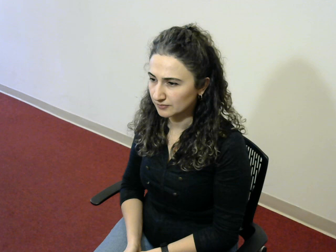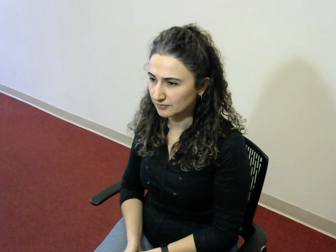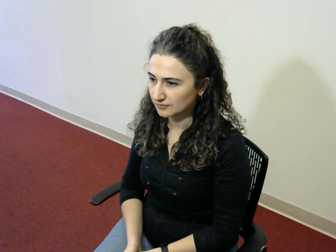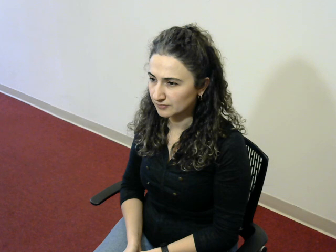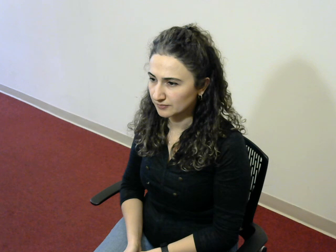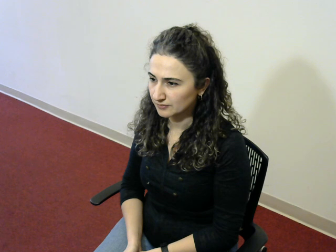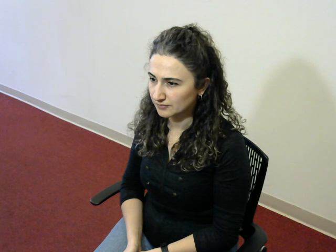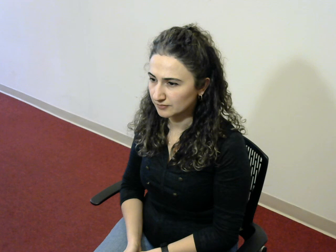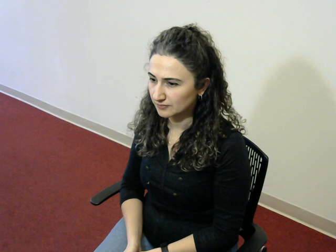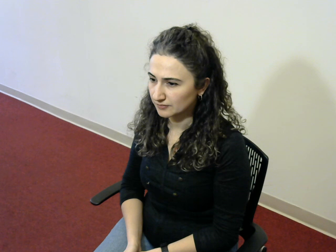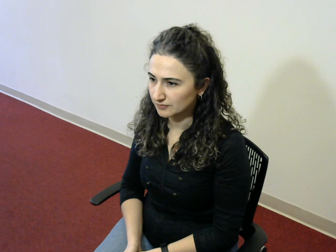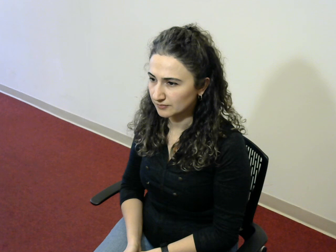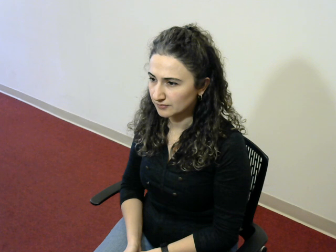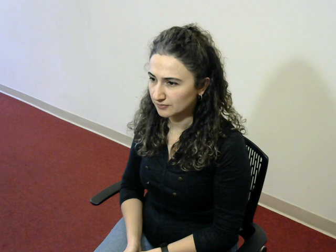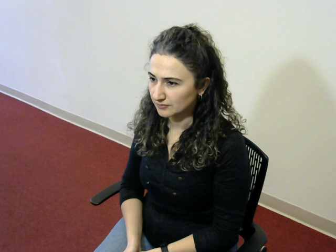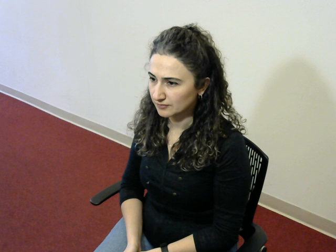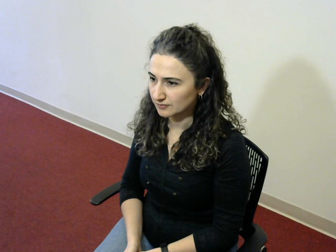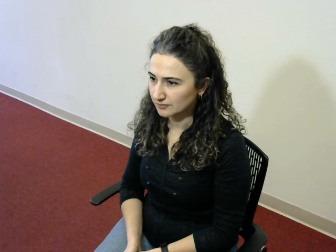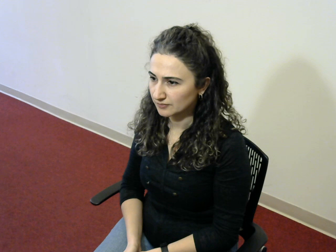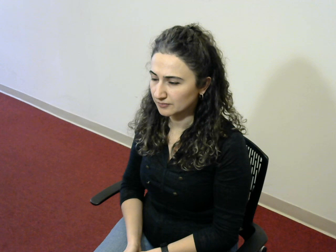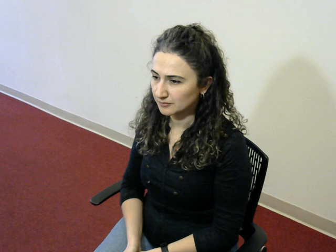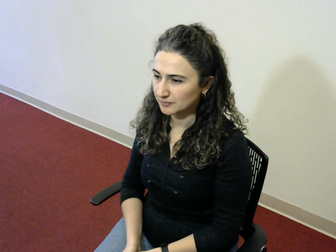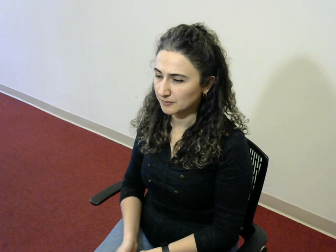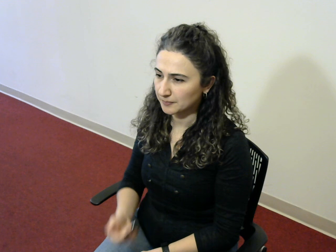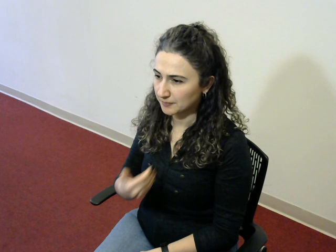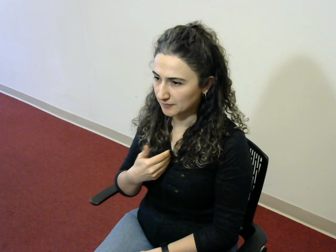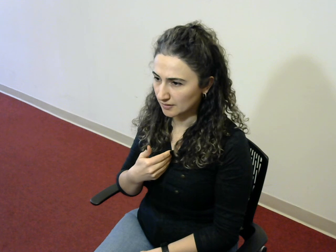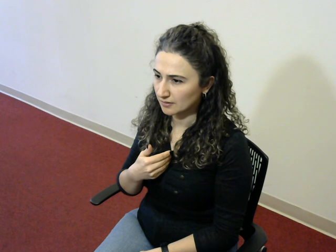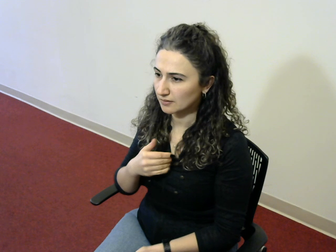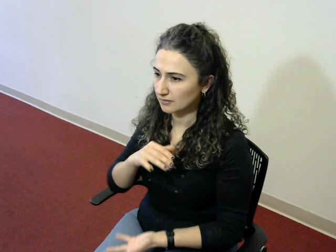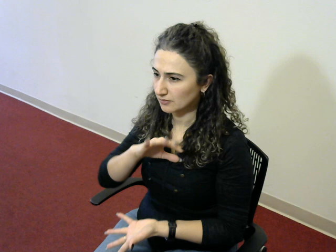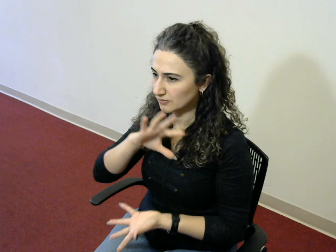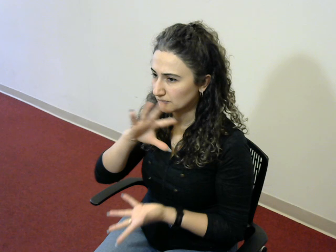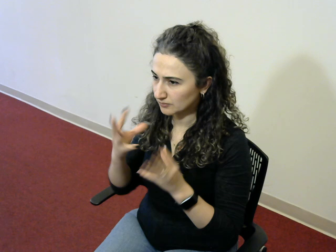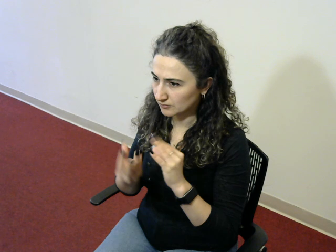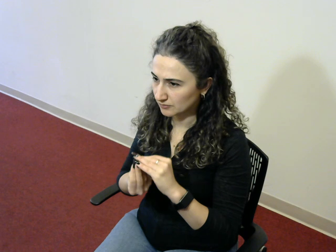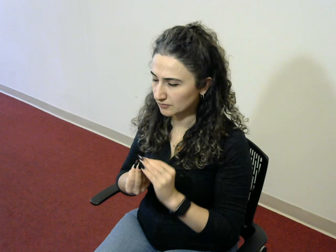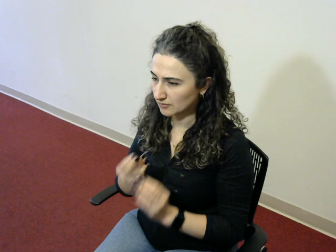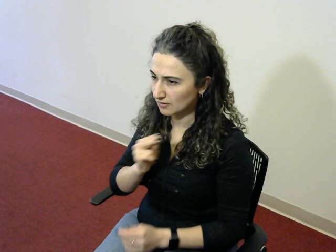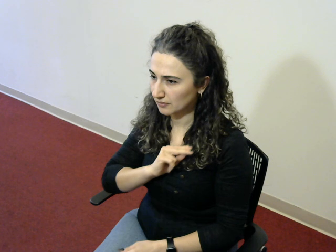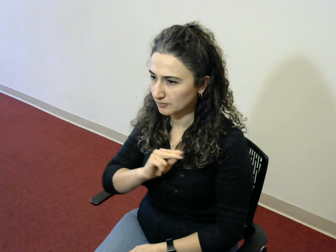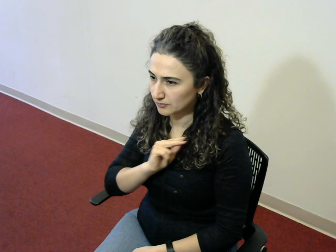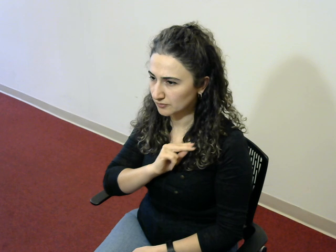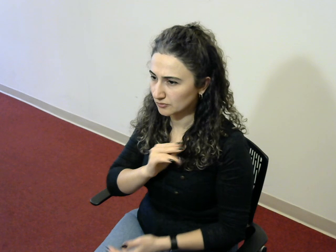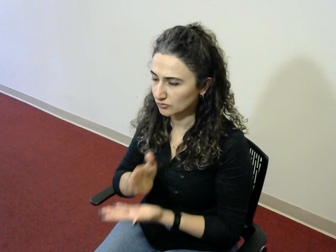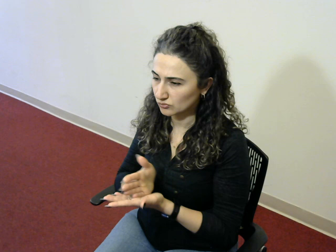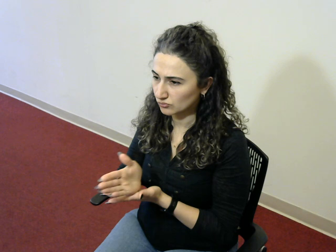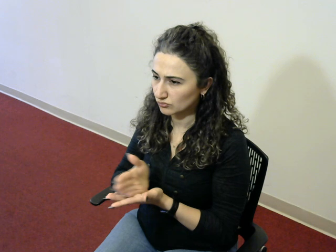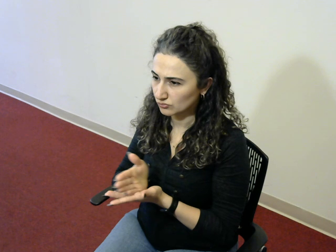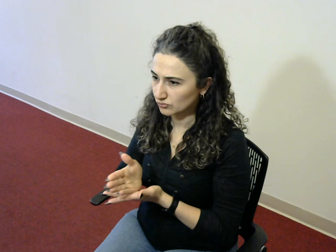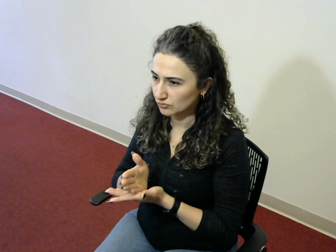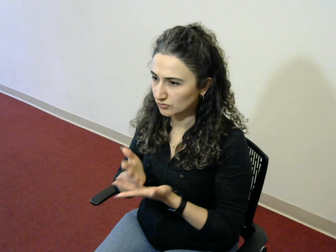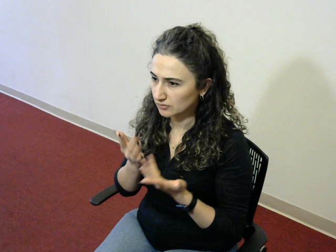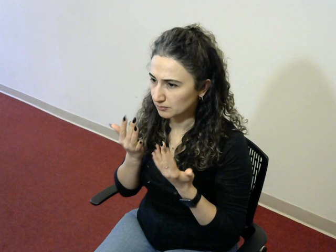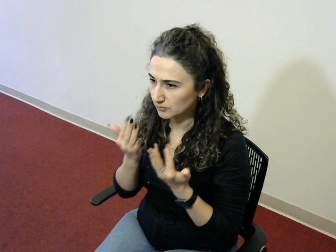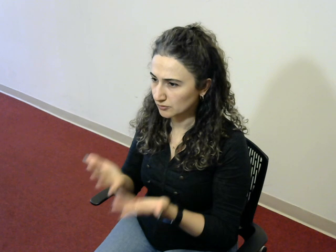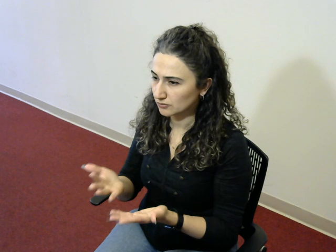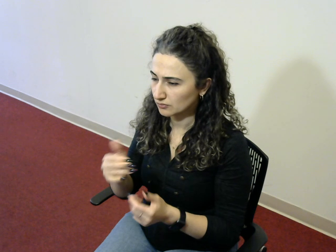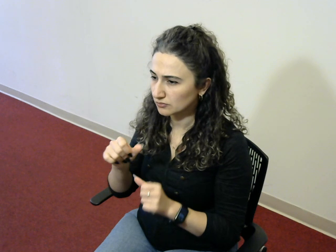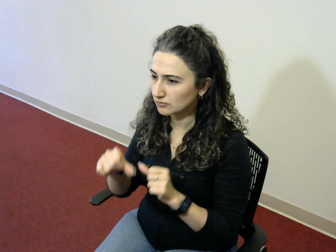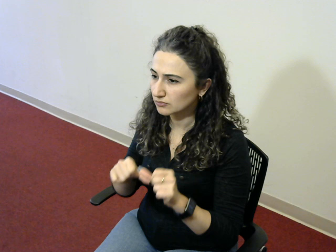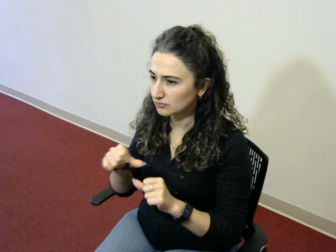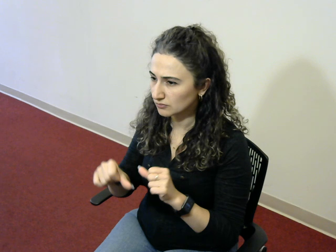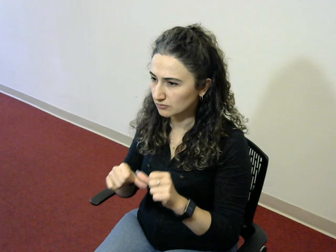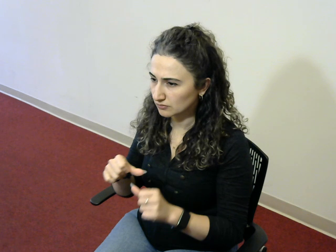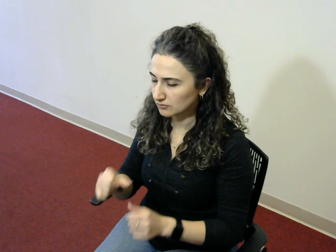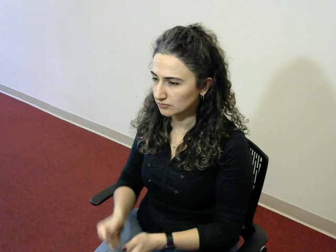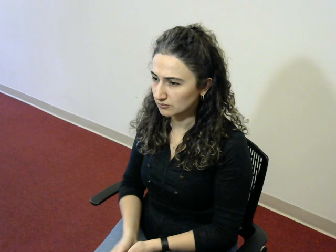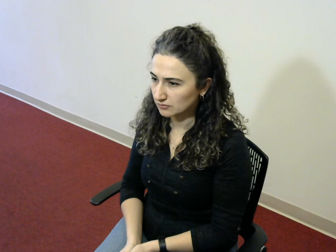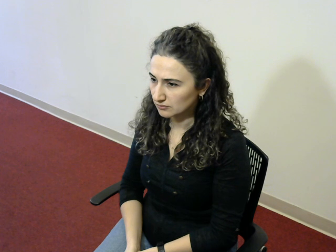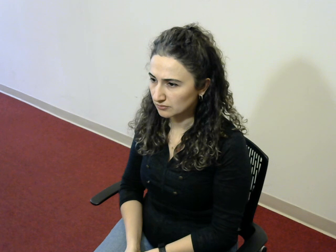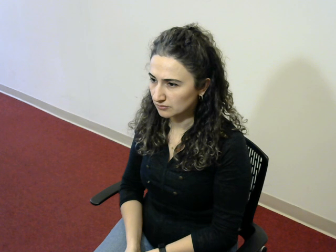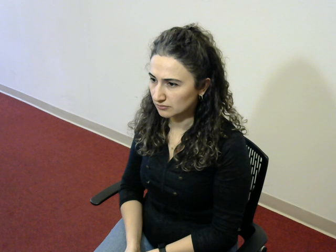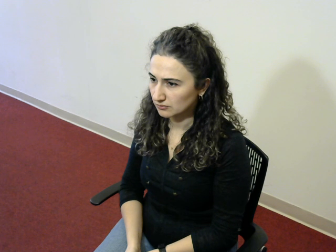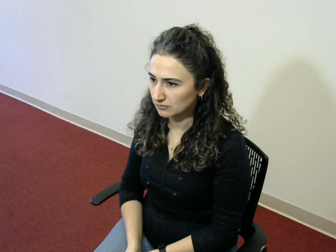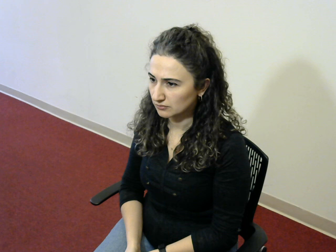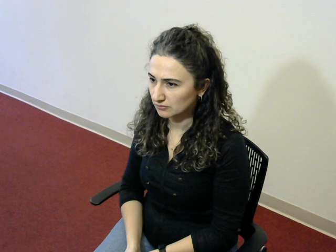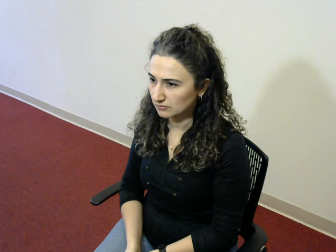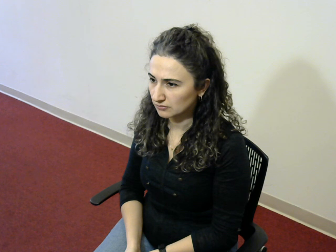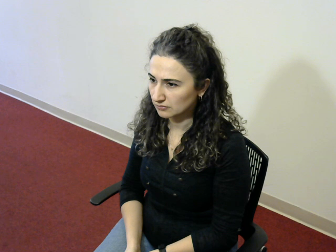Mənim ümumi iş stajım neçə ildir?